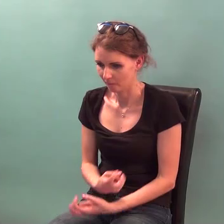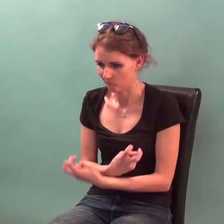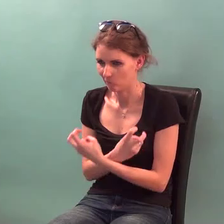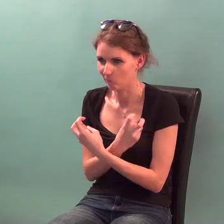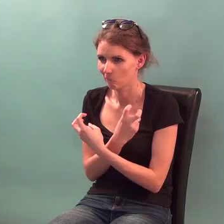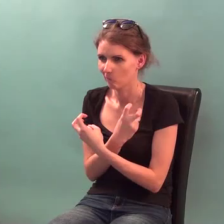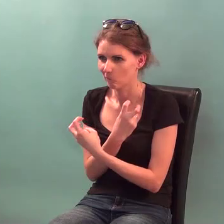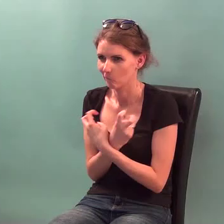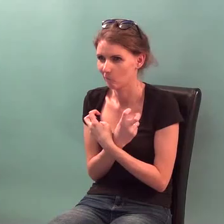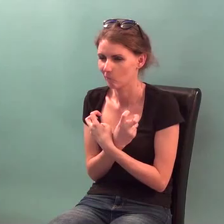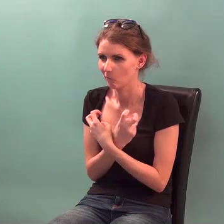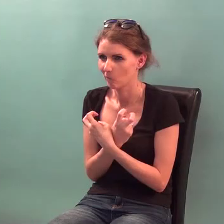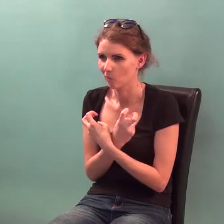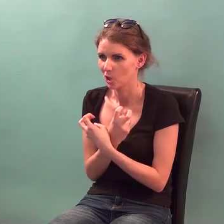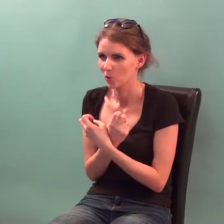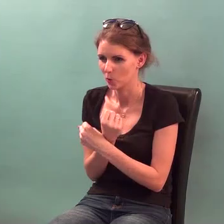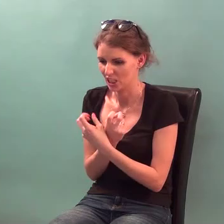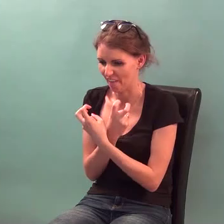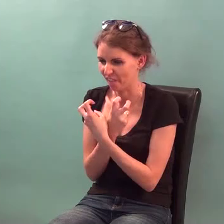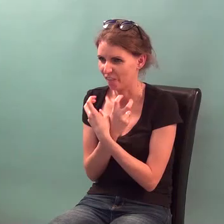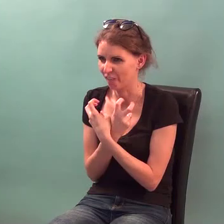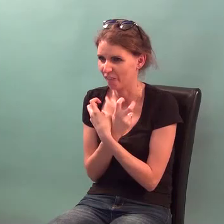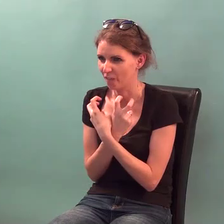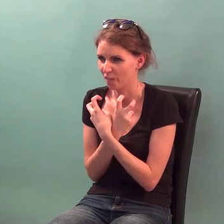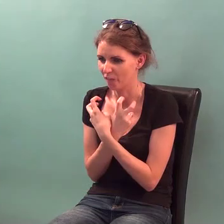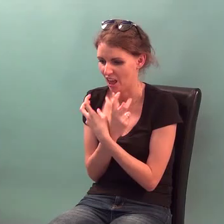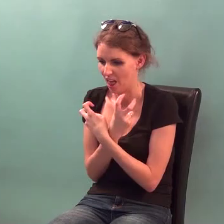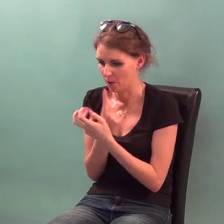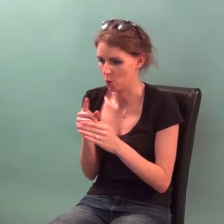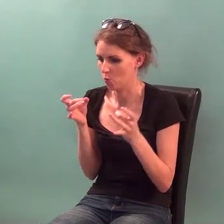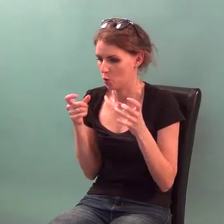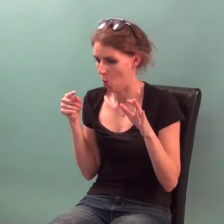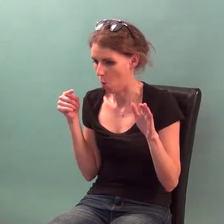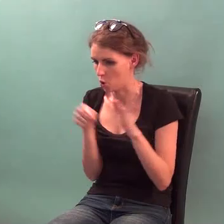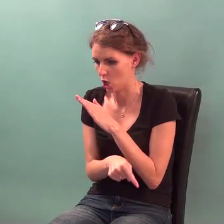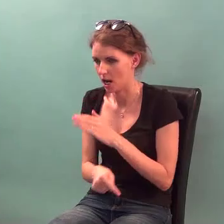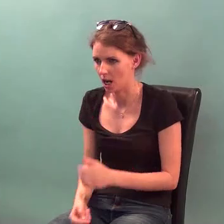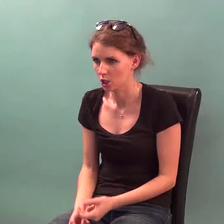Jest szkielet, więc trzeba uciekać.